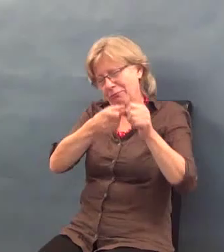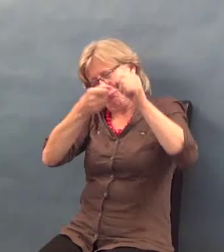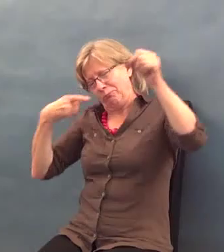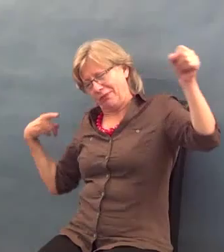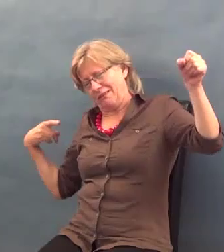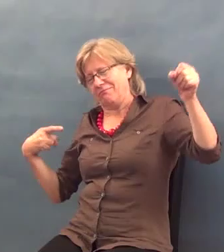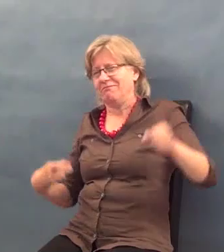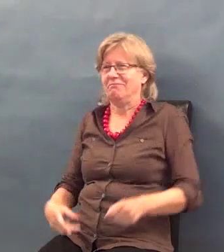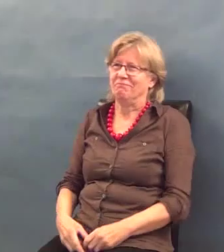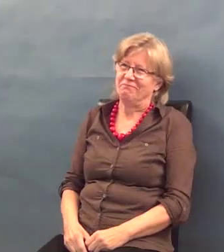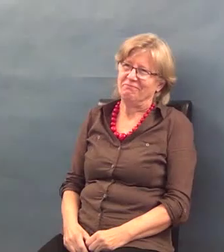Druga strzela z łuku.